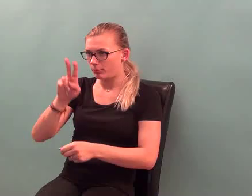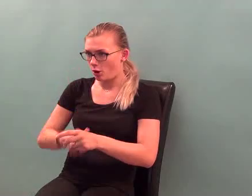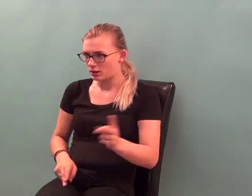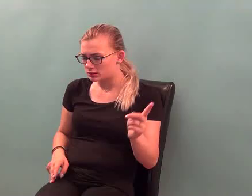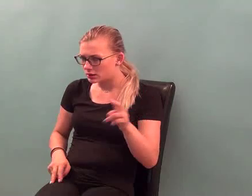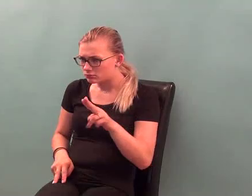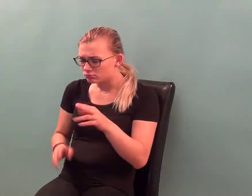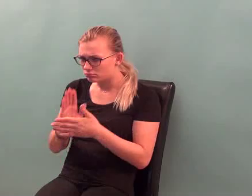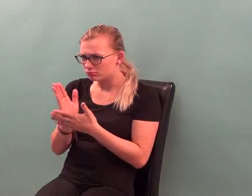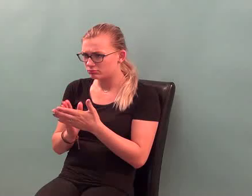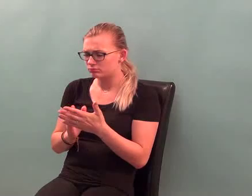Policjant podchodzi i widzi rozbite okno.